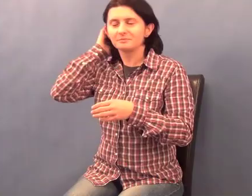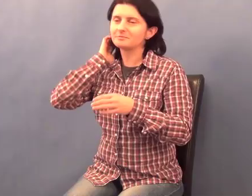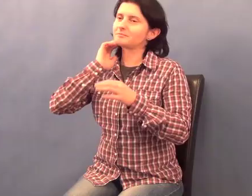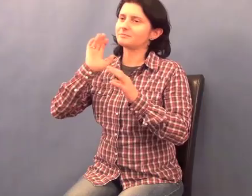Zbierał nadal.